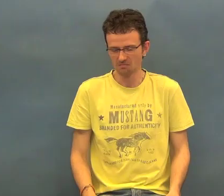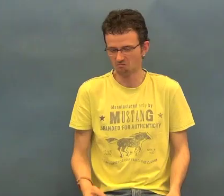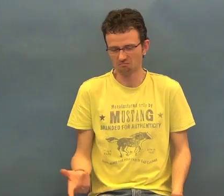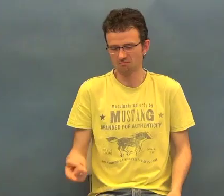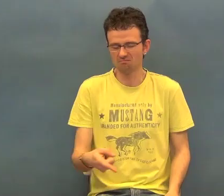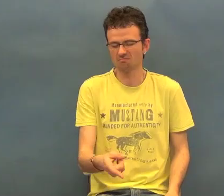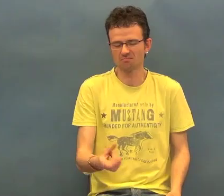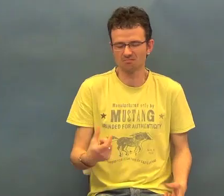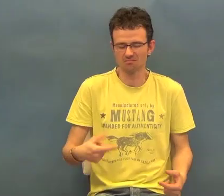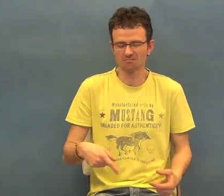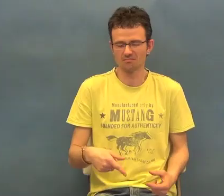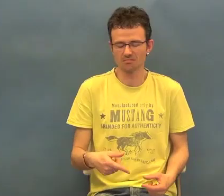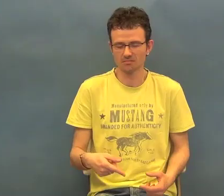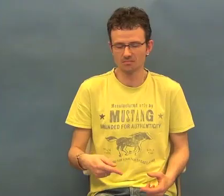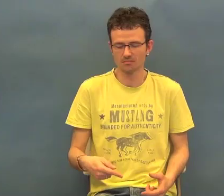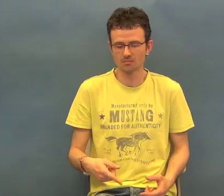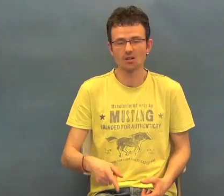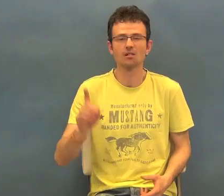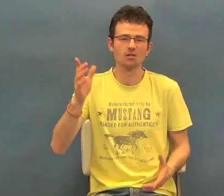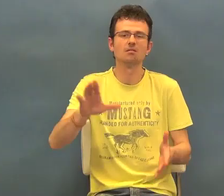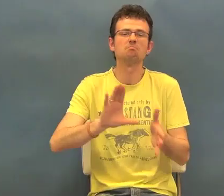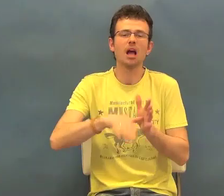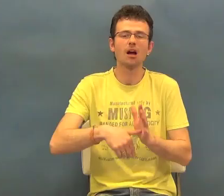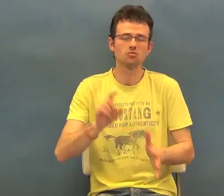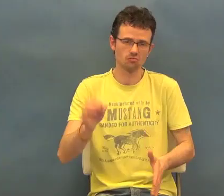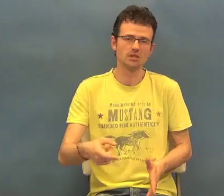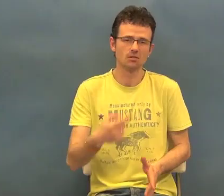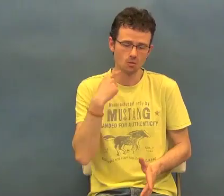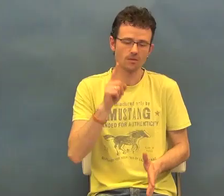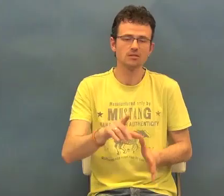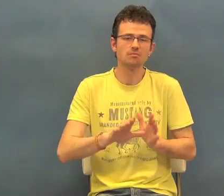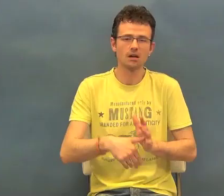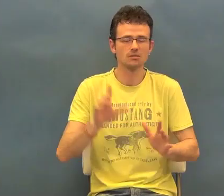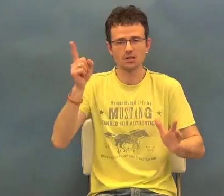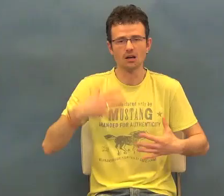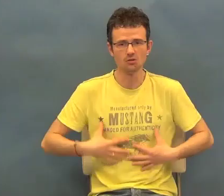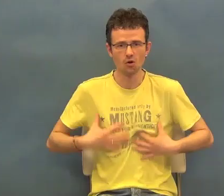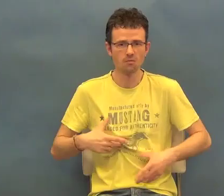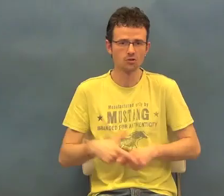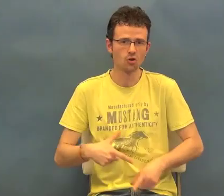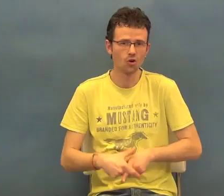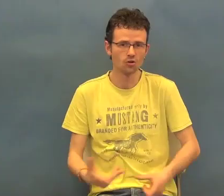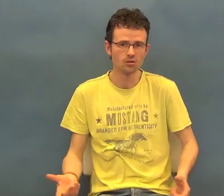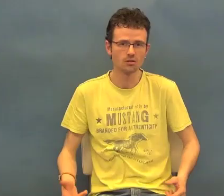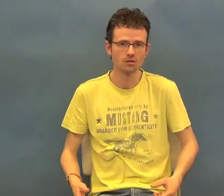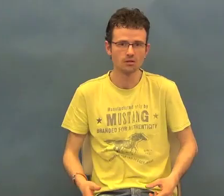Dobrze, myślę, że w mieście jest zakaz mycia konia.